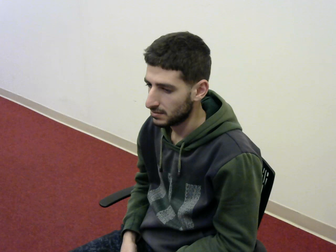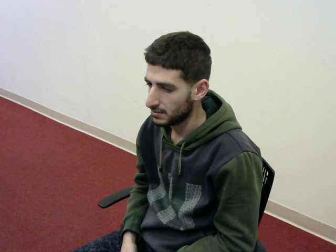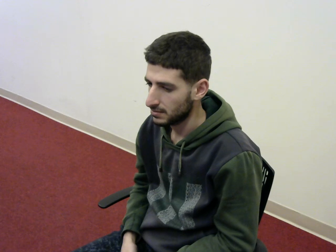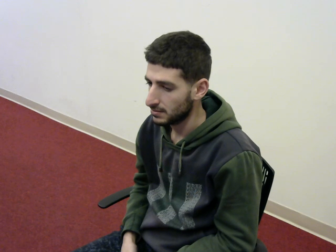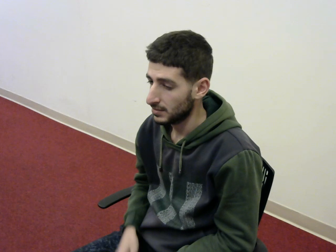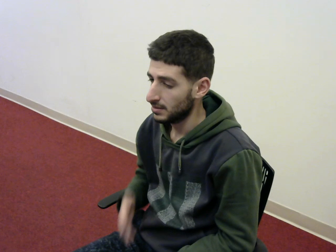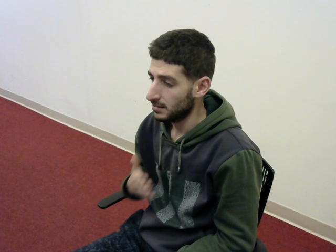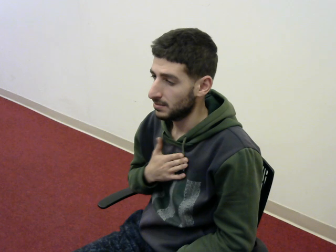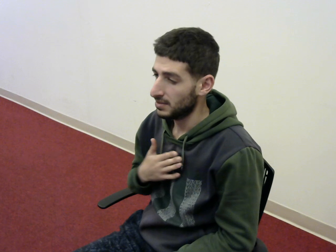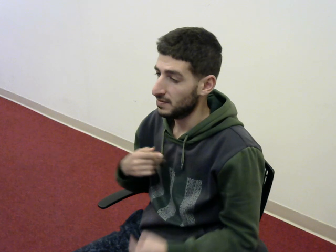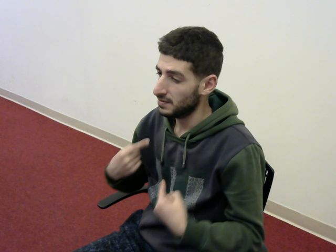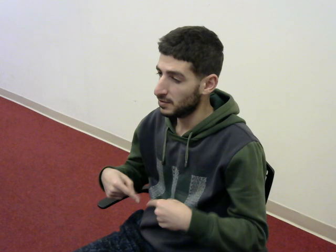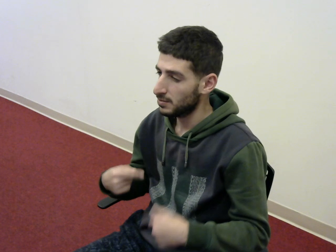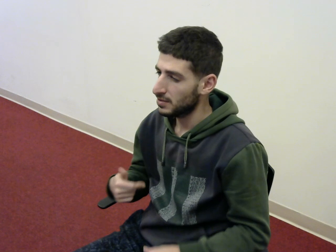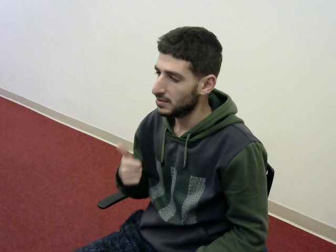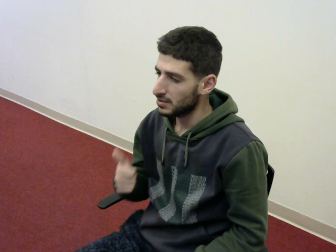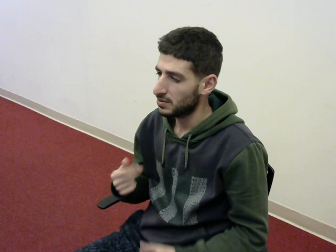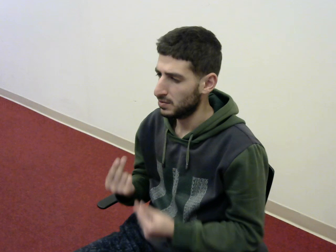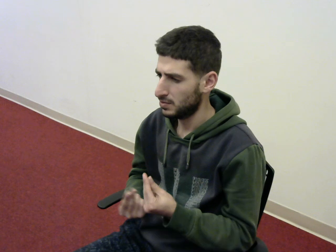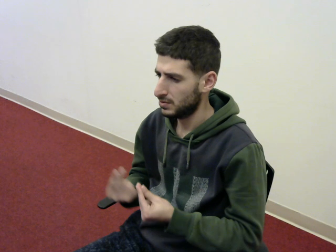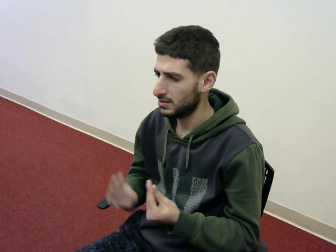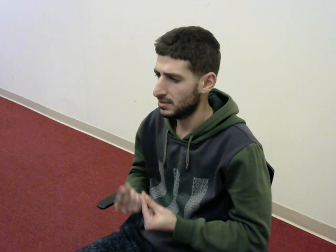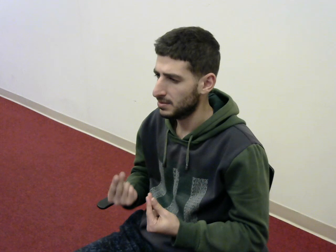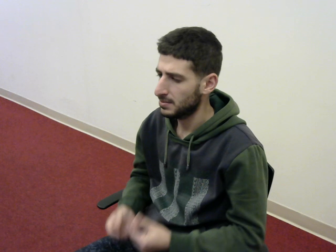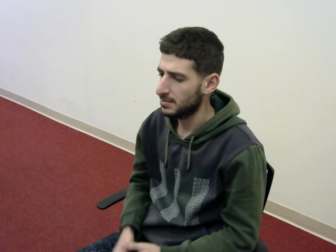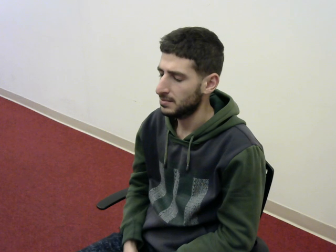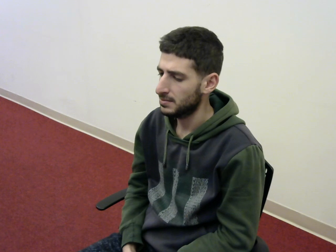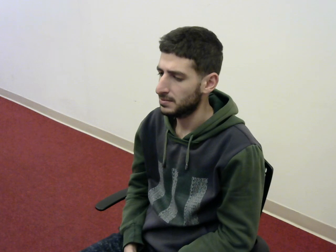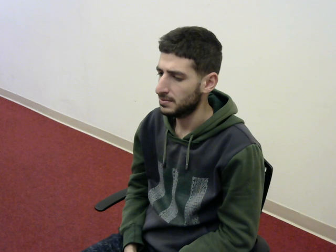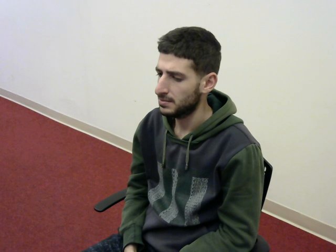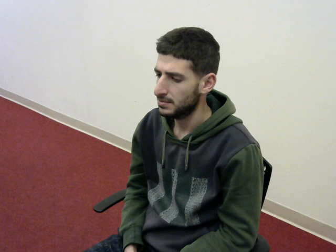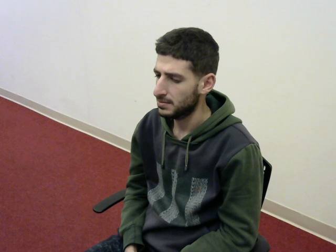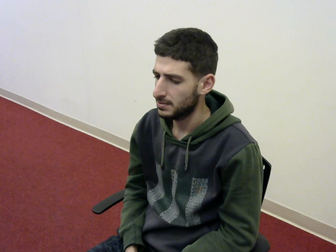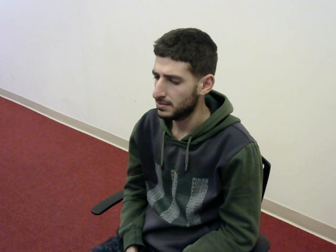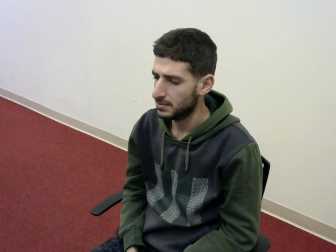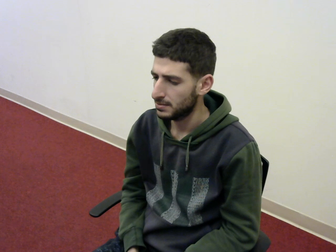Mən futbolu yaxşı oynayıram